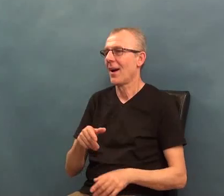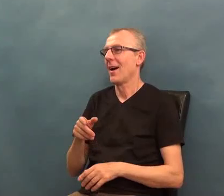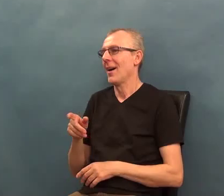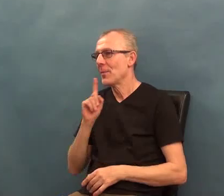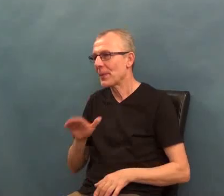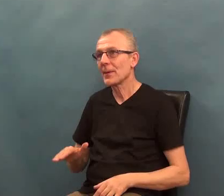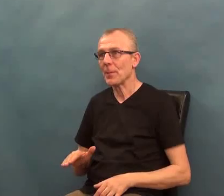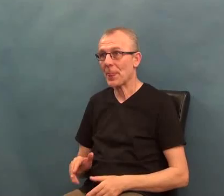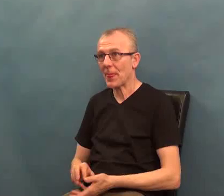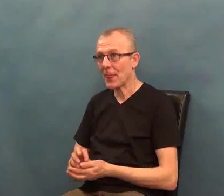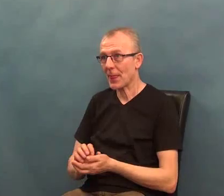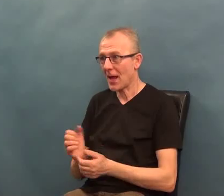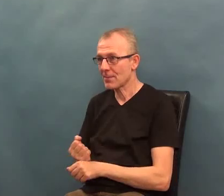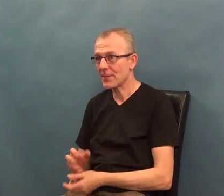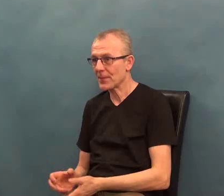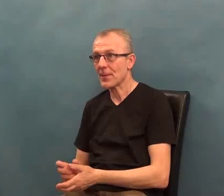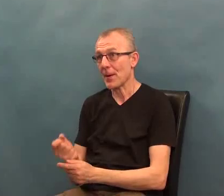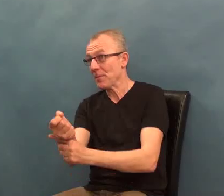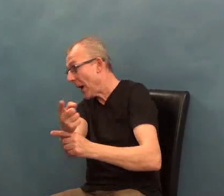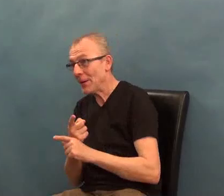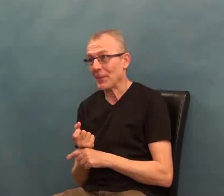Mały chłopiec rzuca kamieniami.